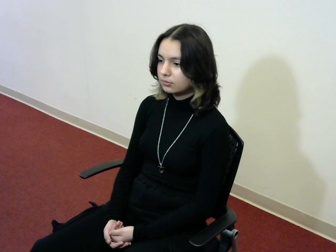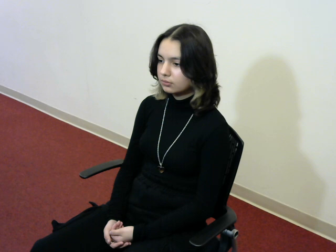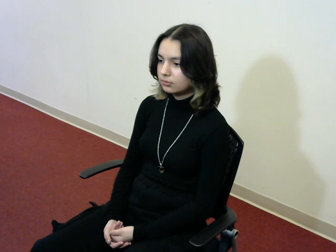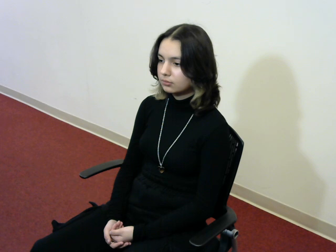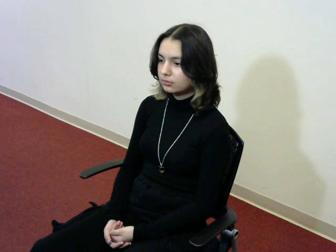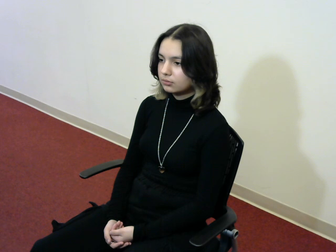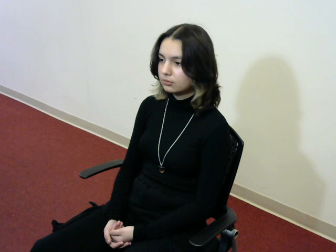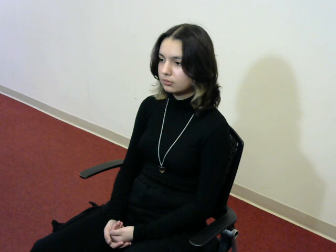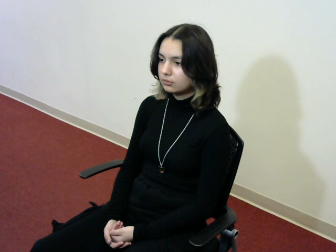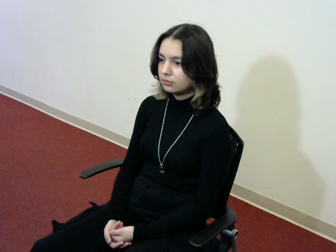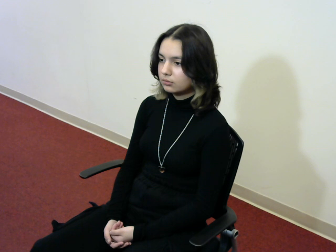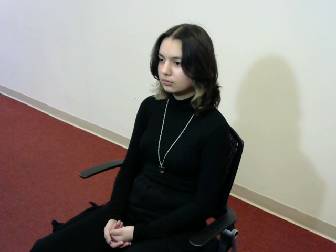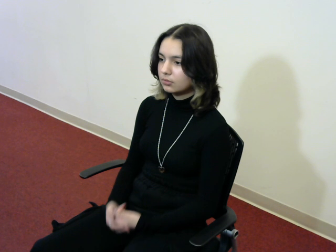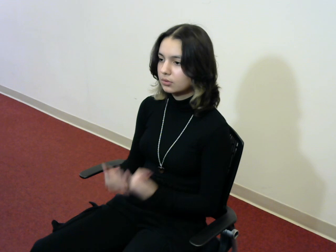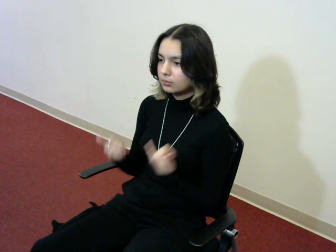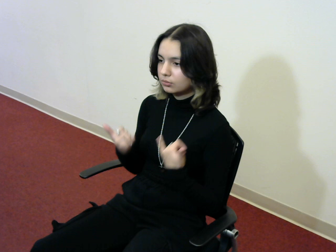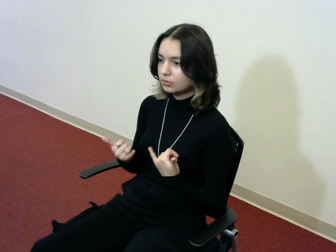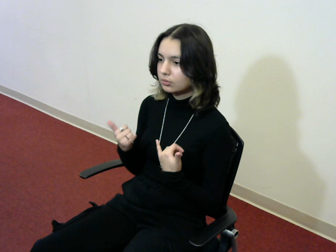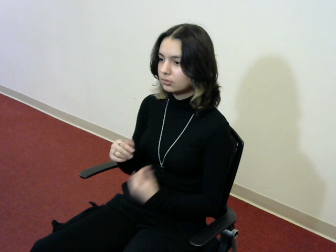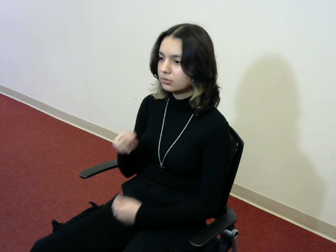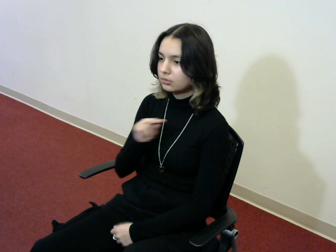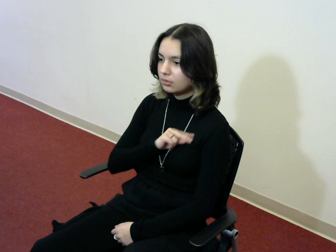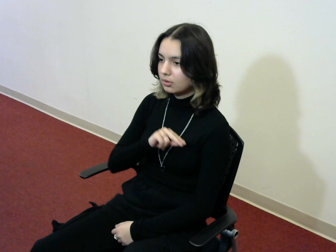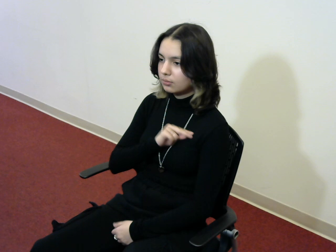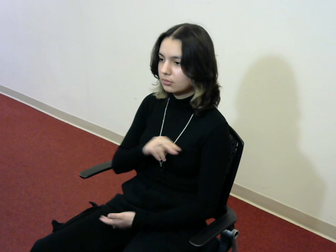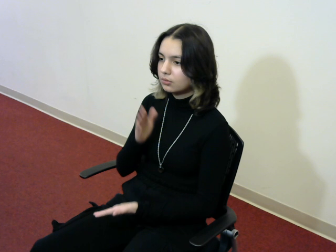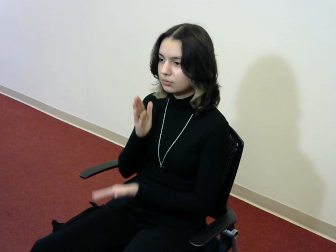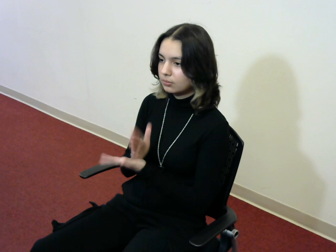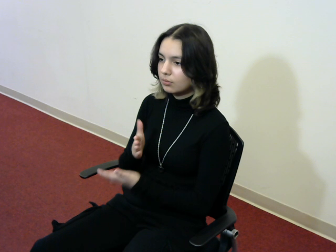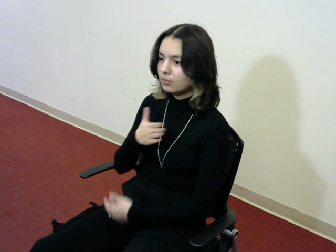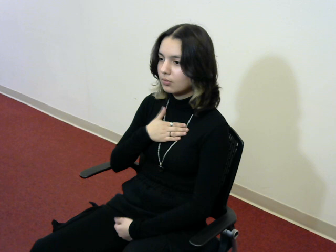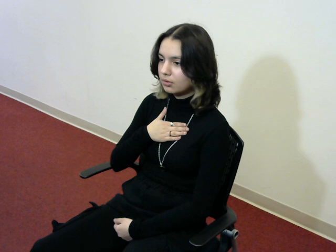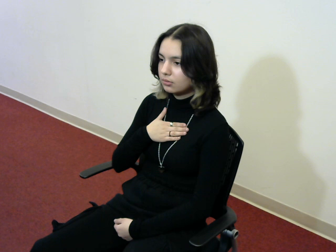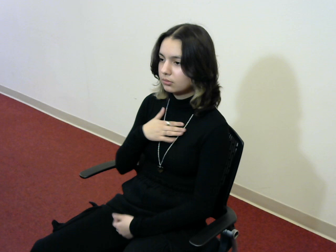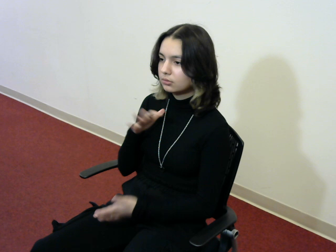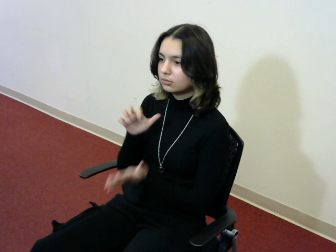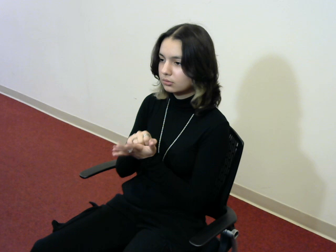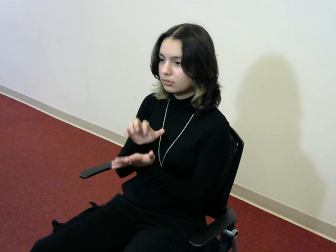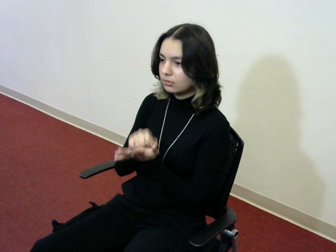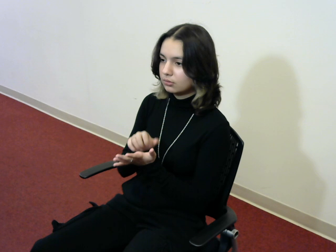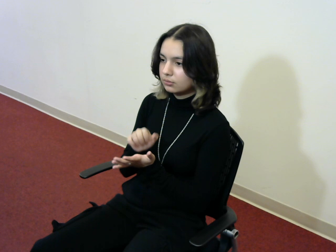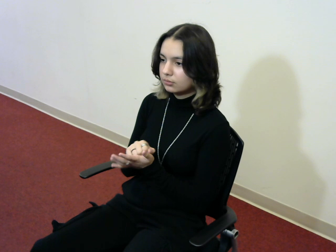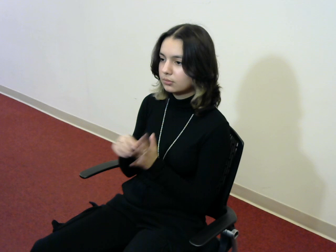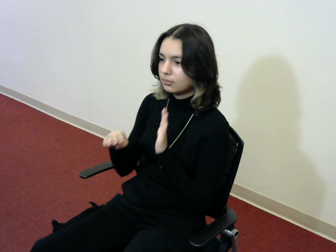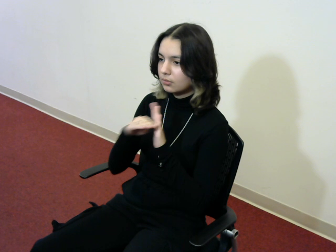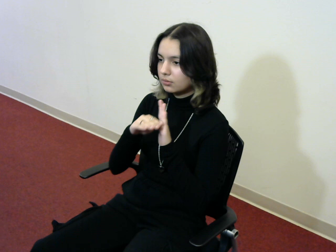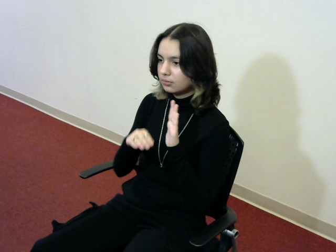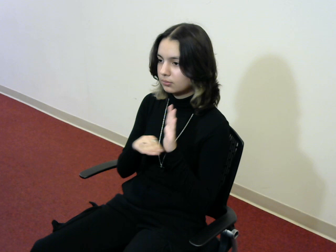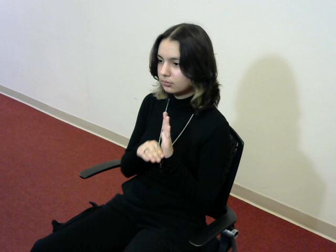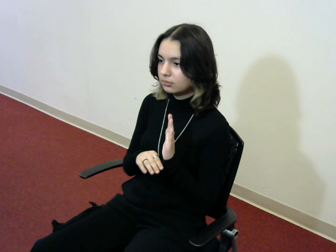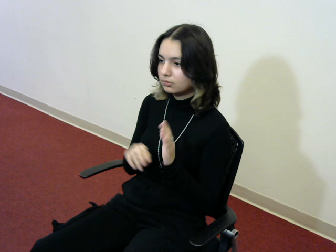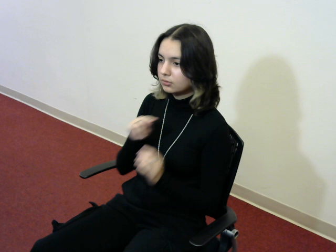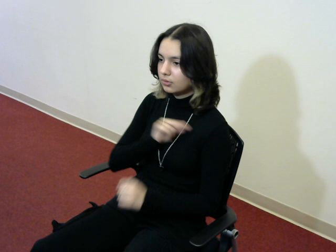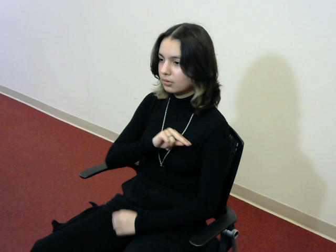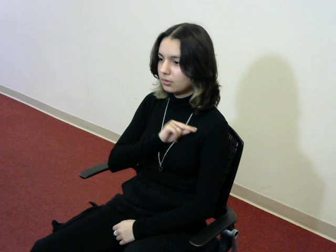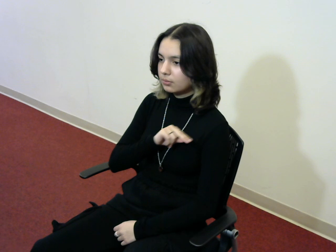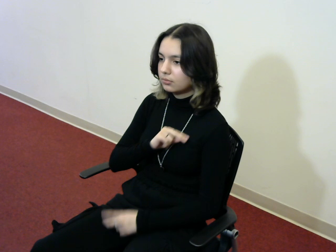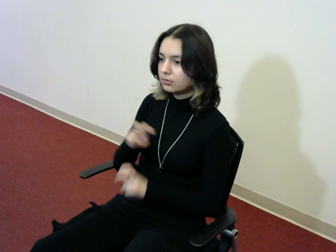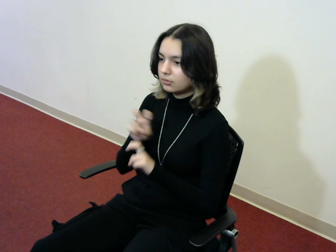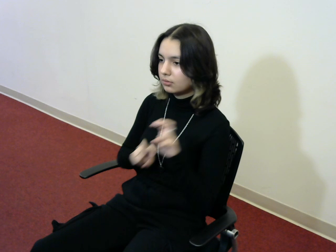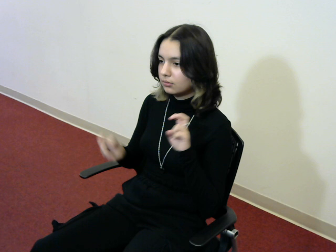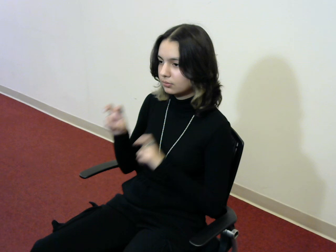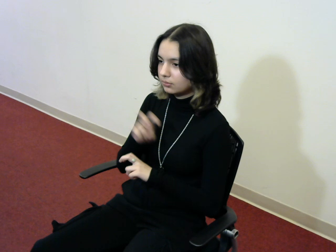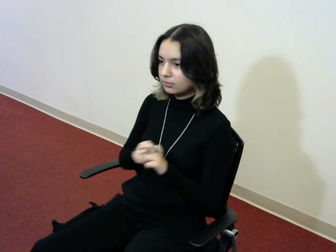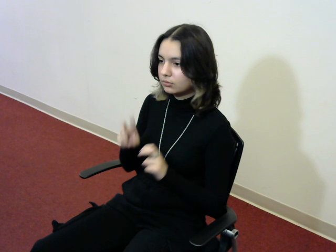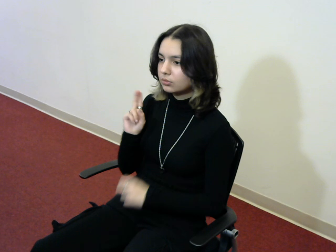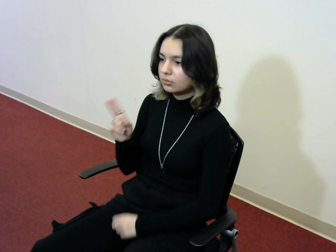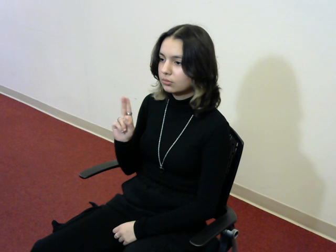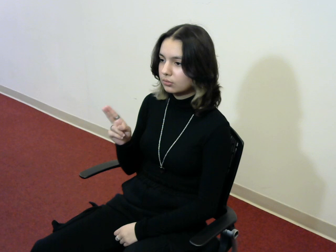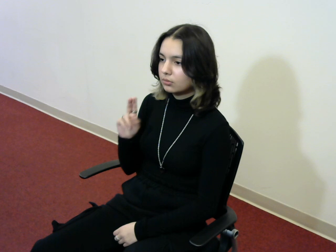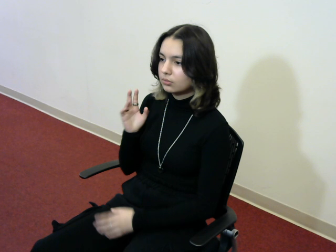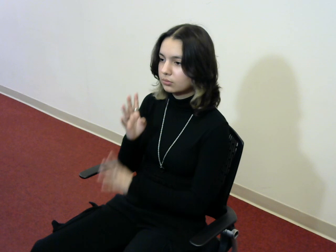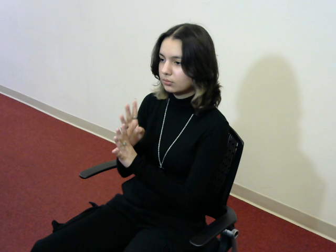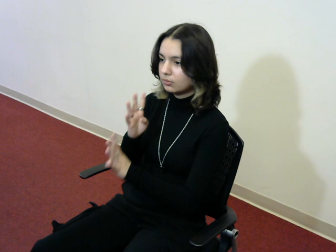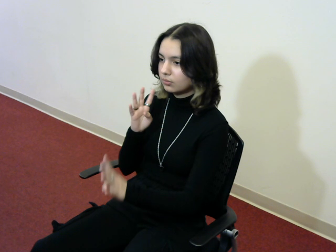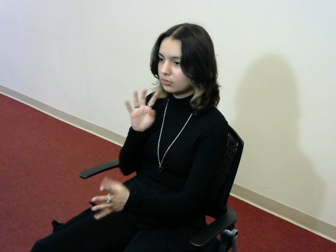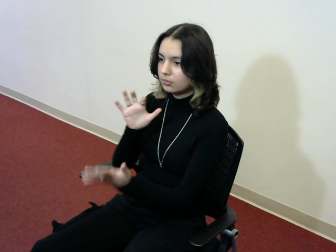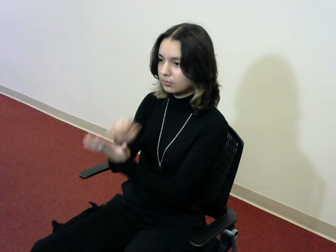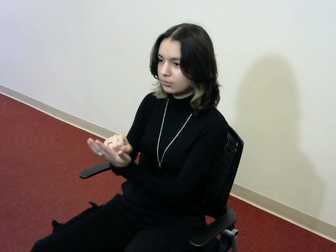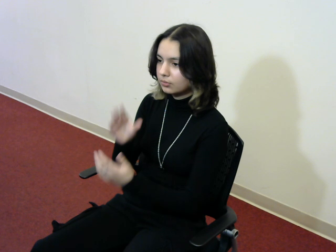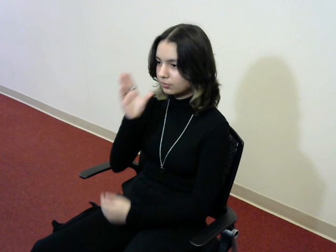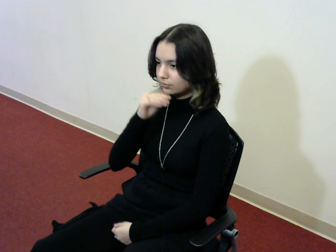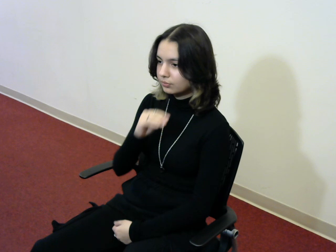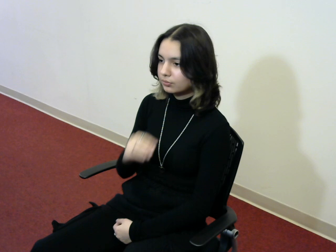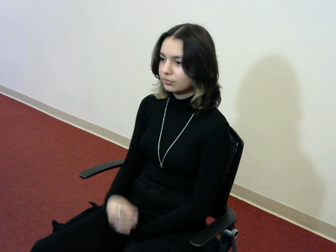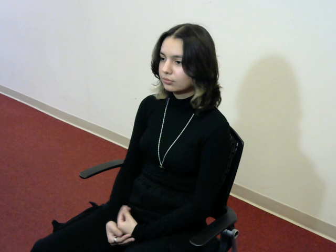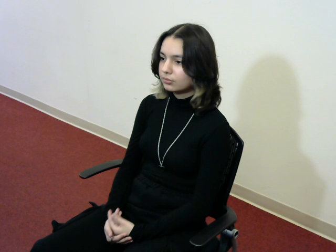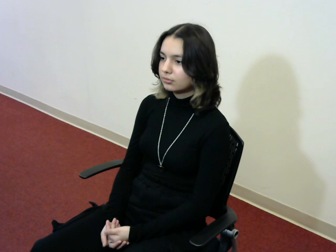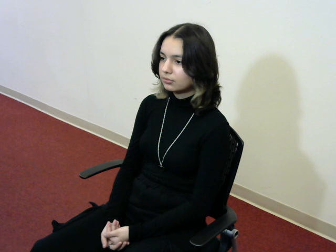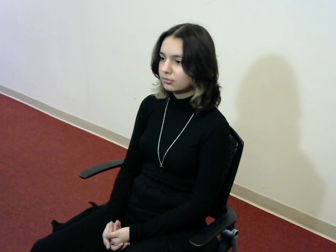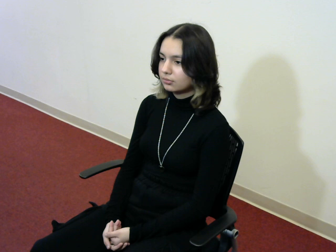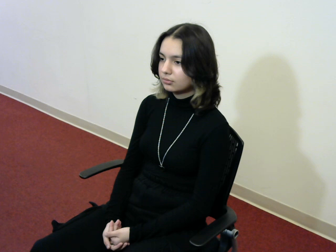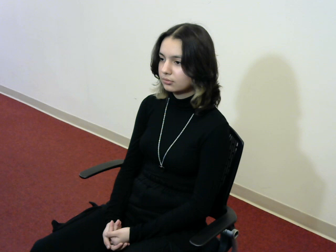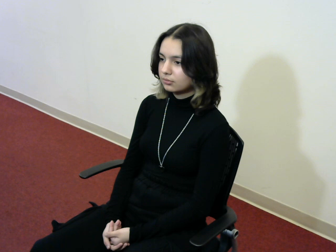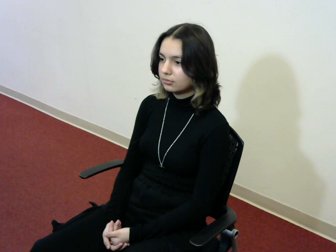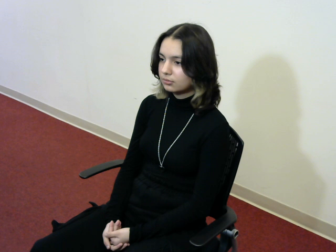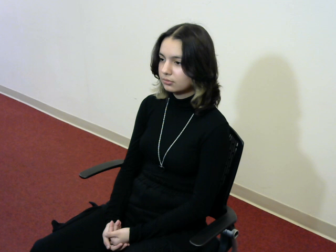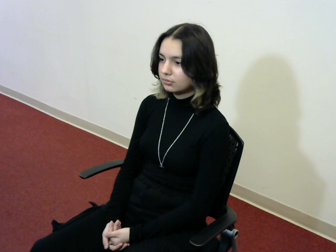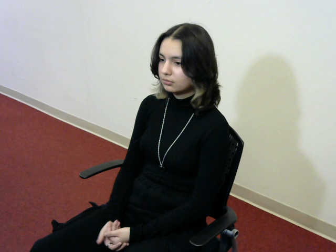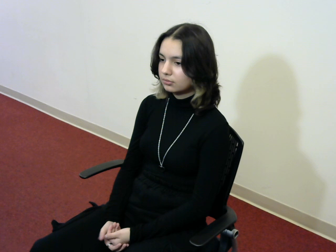İndi işim var, mən Məşğulluq sistemində iş axtaran kimi növbə tuta bilərəmmi?